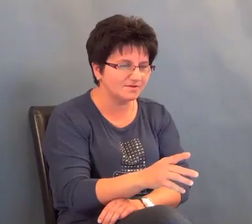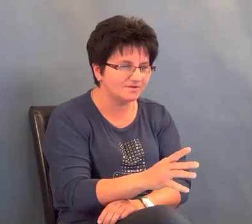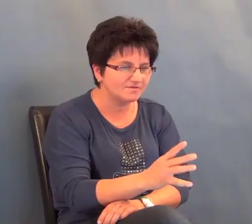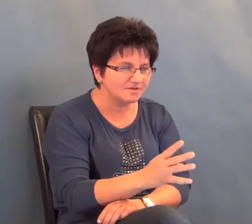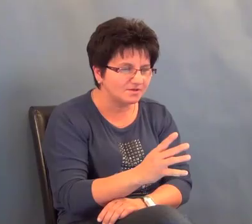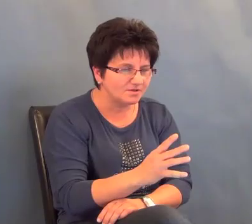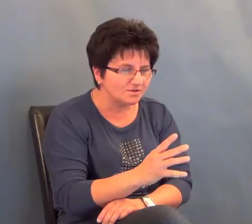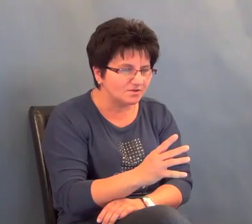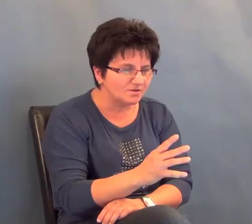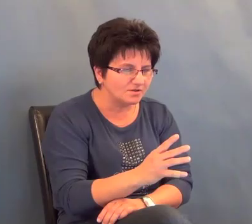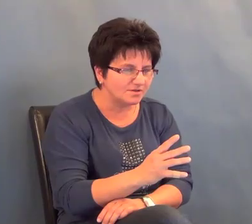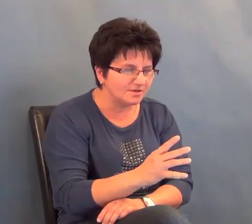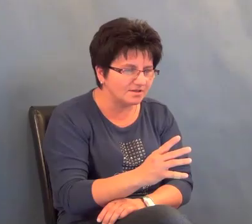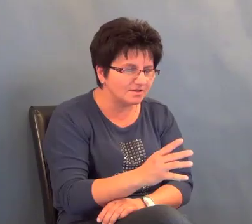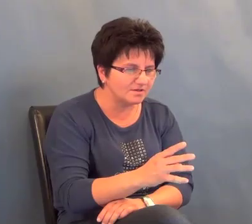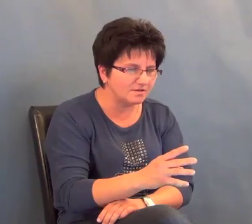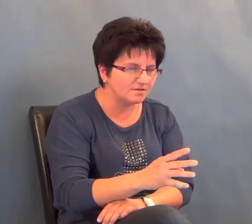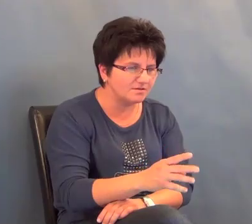Czwarty.